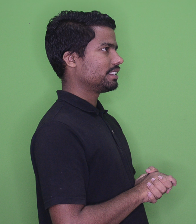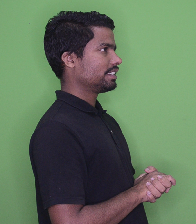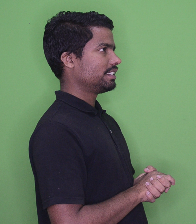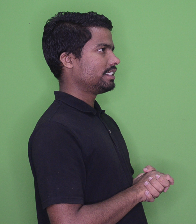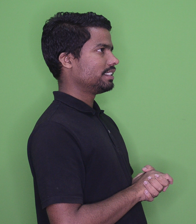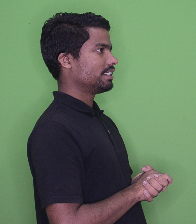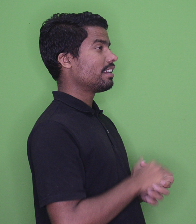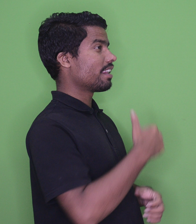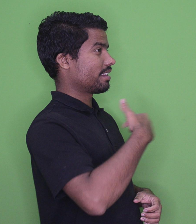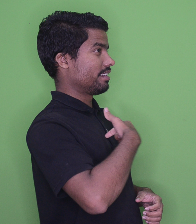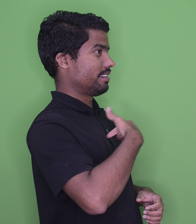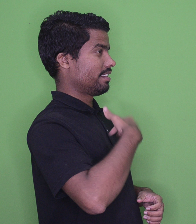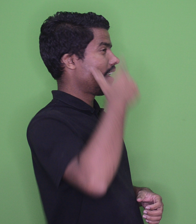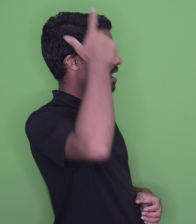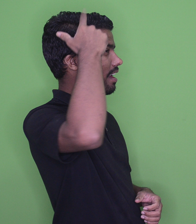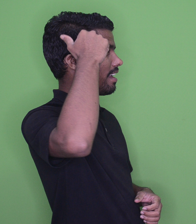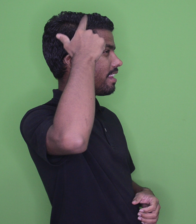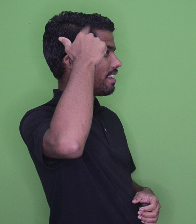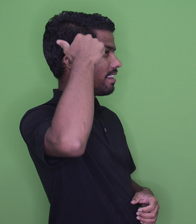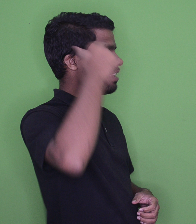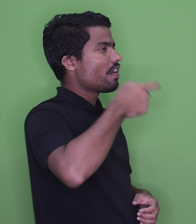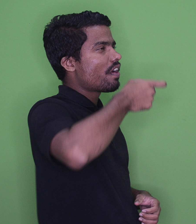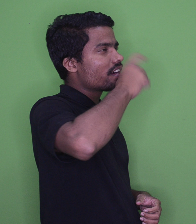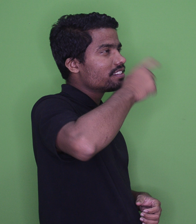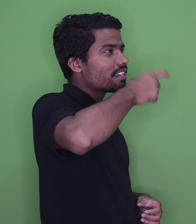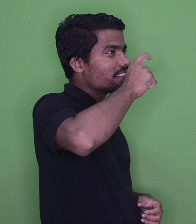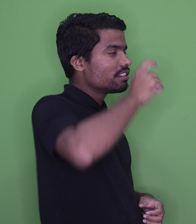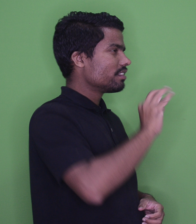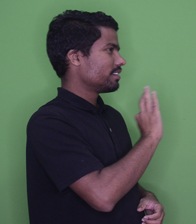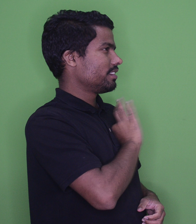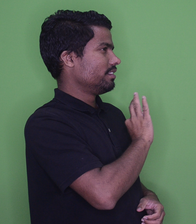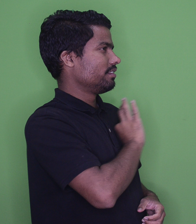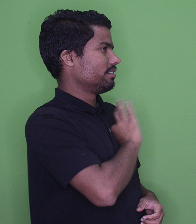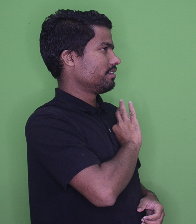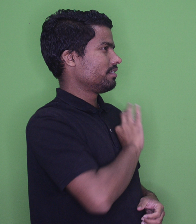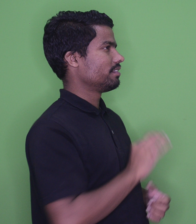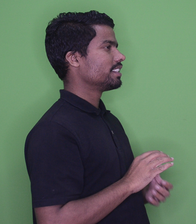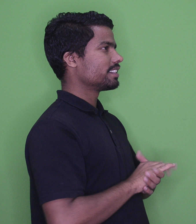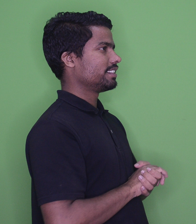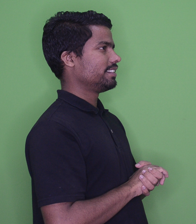i love black coffee